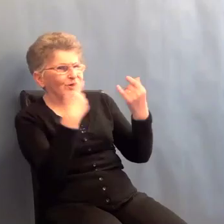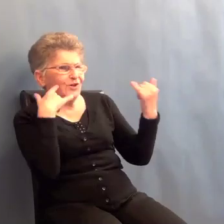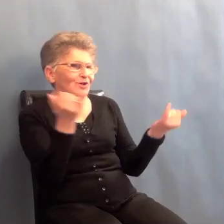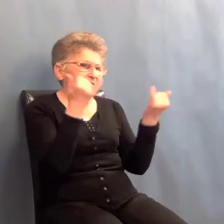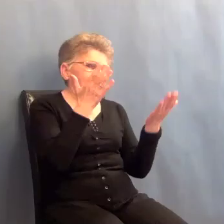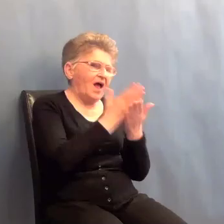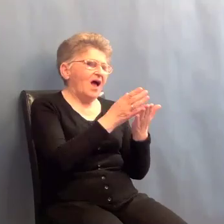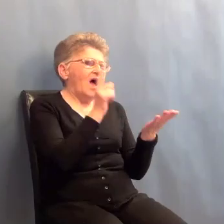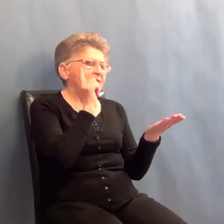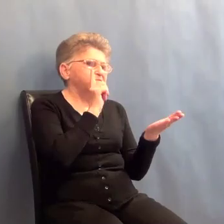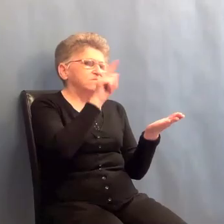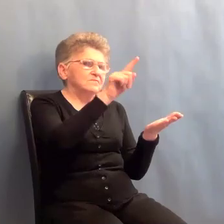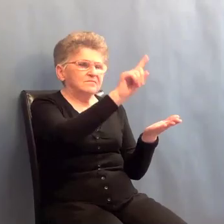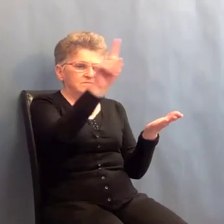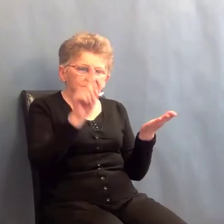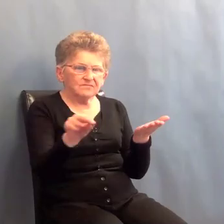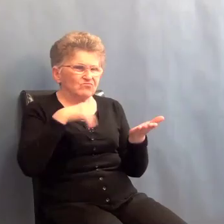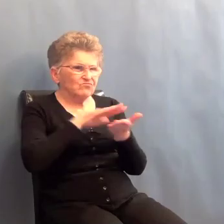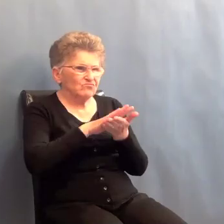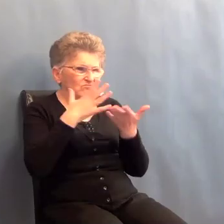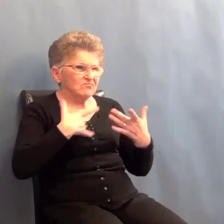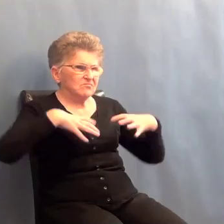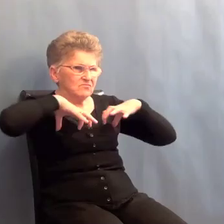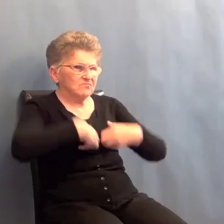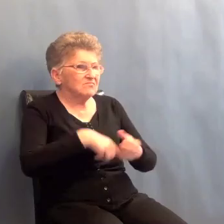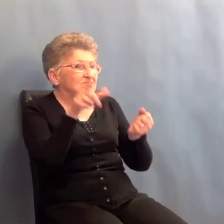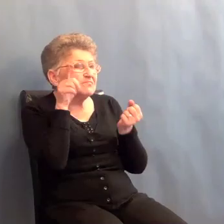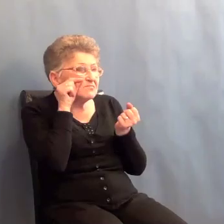Chłopak już zmęczony przeprosił wszystkich, ponieważ chciał już iść spać. Był zmęczony.